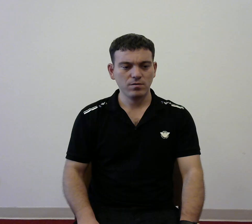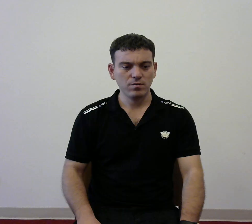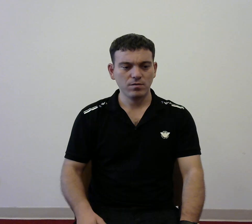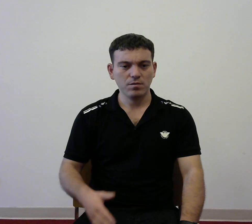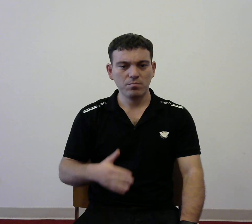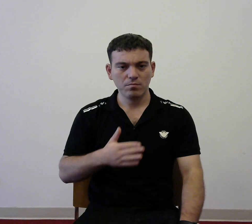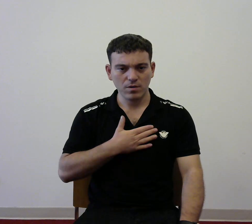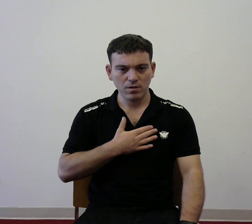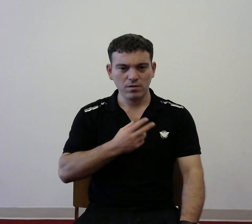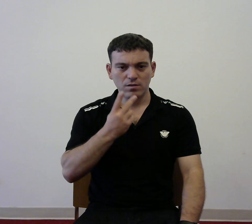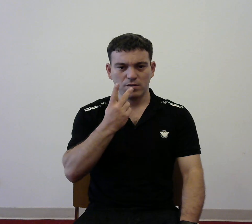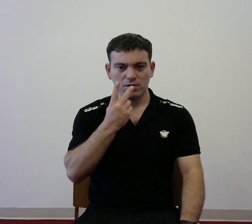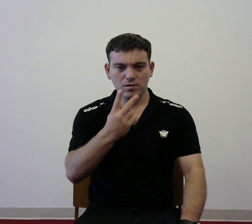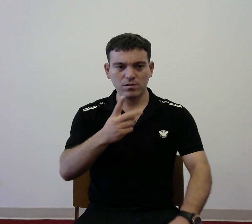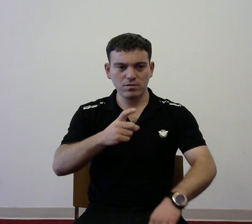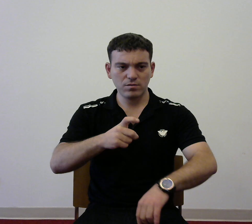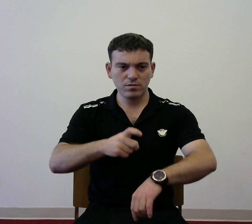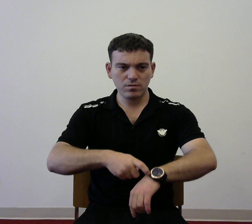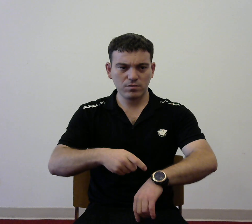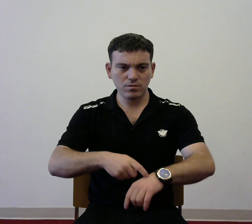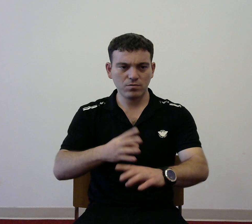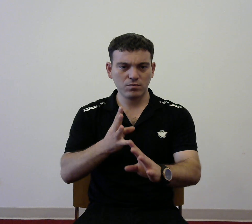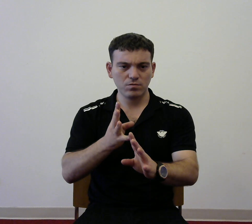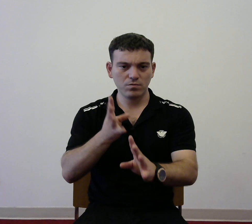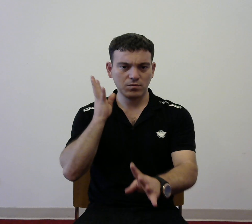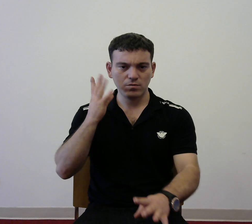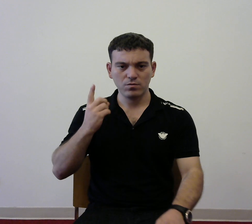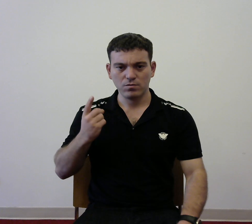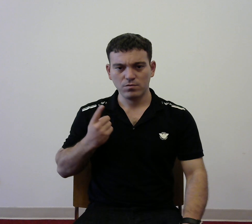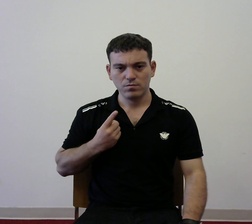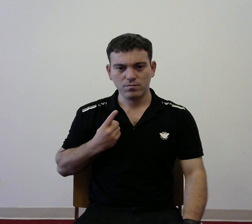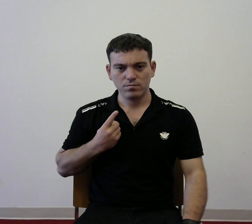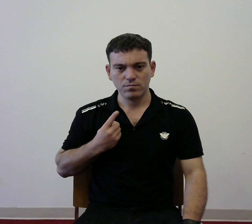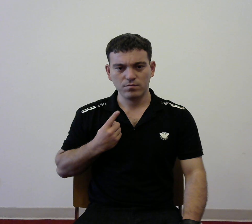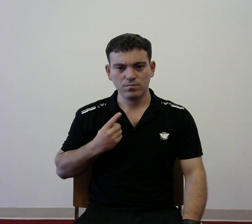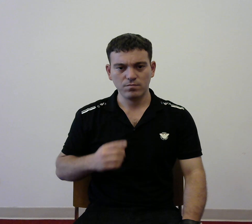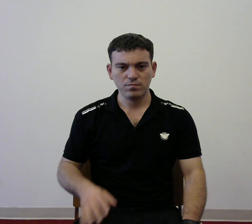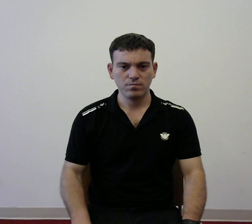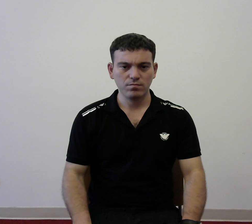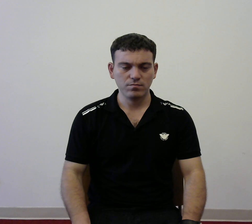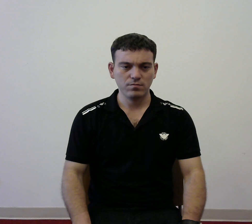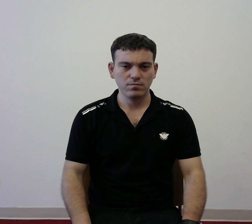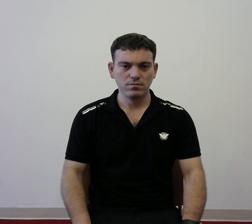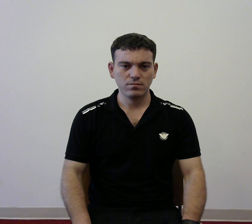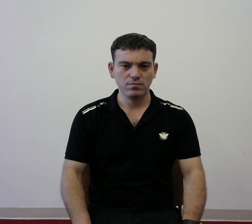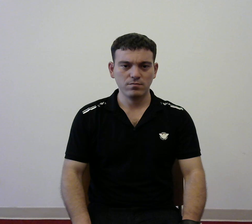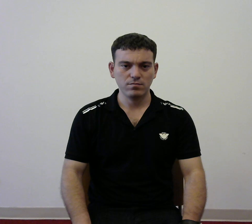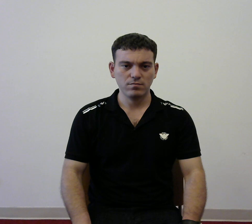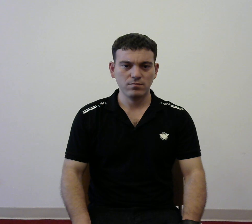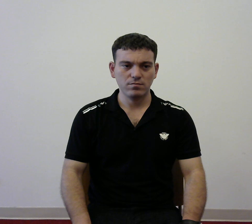Mən iki saatdır növbədə gözləyirəm